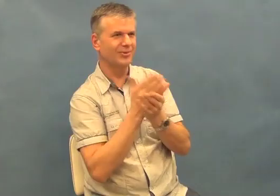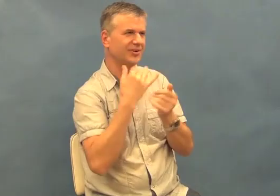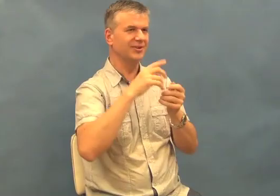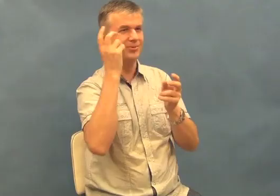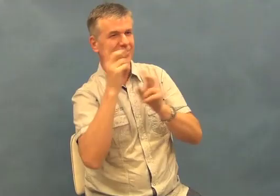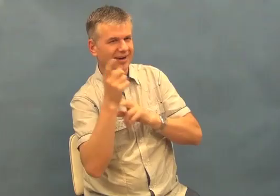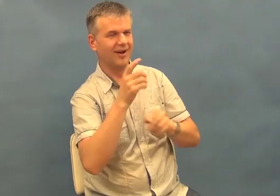Idzie szukać innego okna.